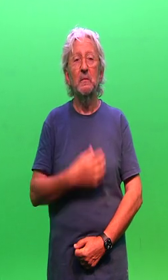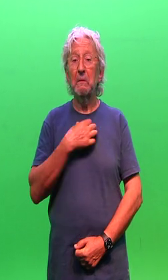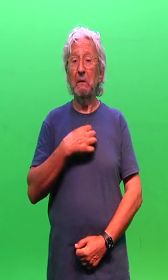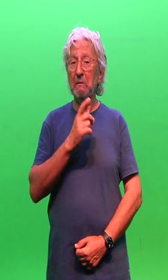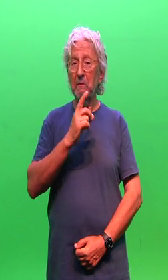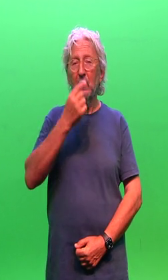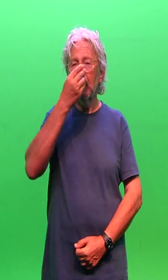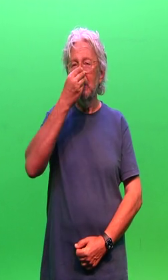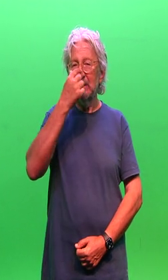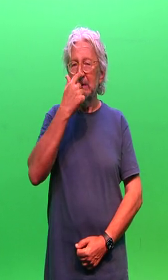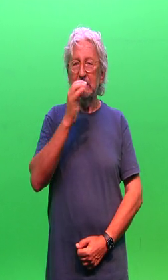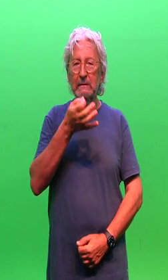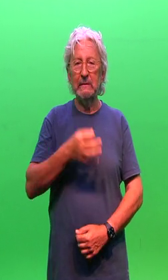Al pit no en tinc, però al nas sí.